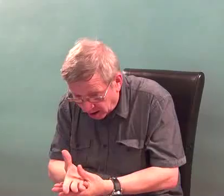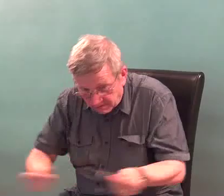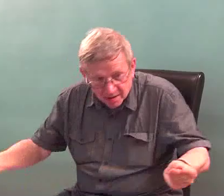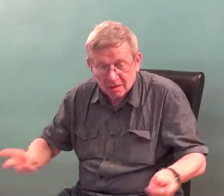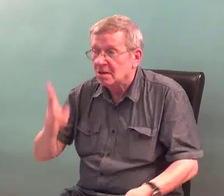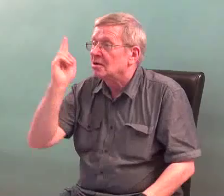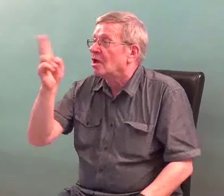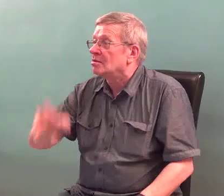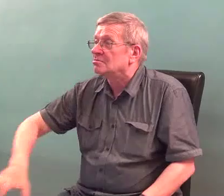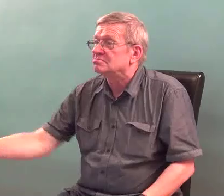Kto je ukradł?